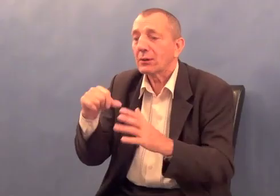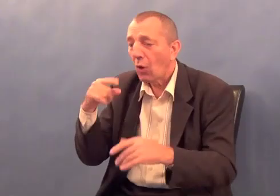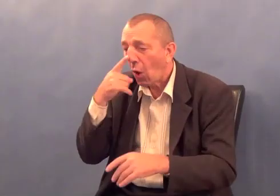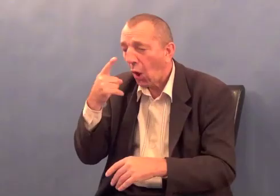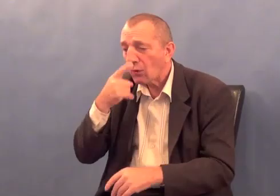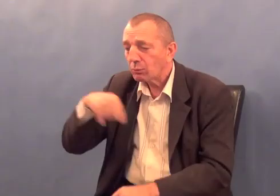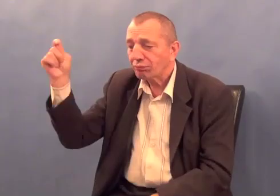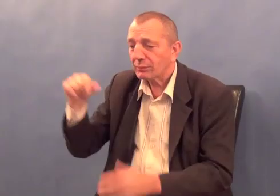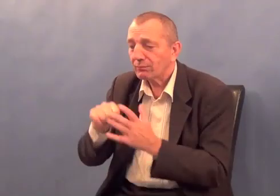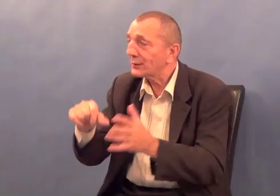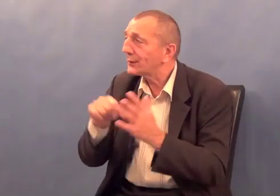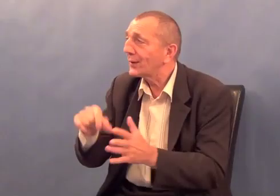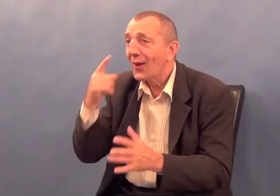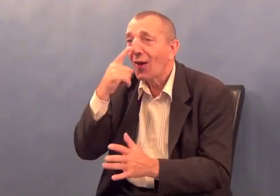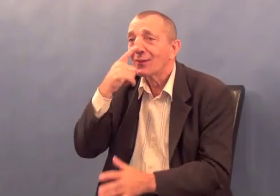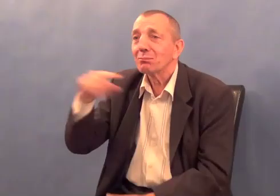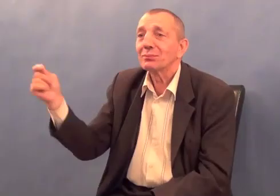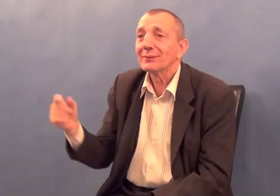Do Olsztyna wyjeżdżam na wycieczkę, do Olsztyna wyjeżdżam.